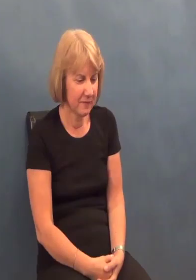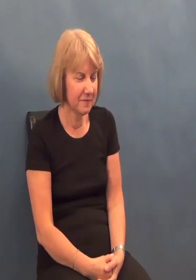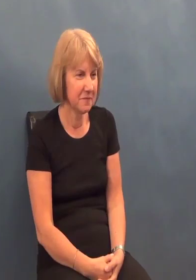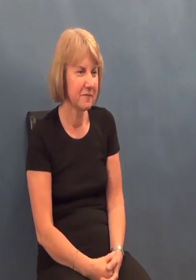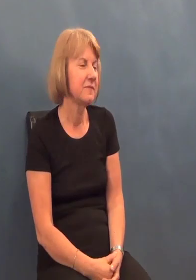Ty.